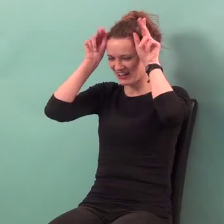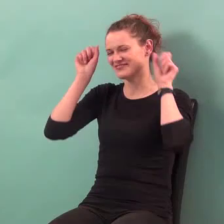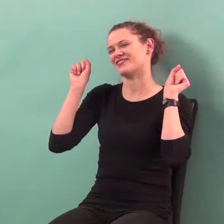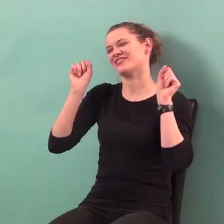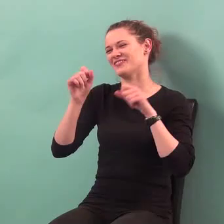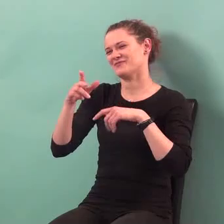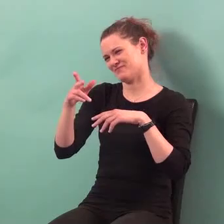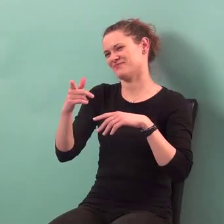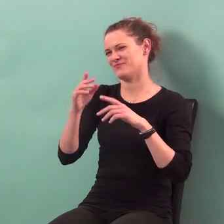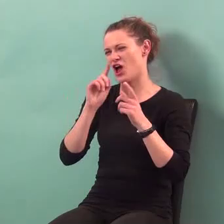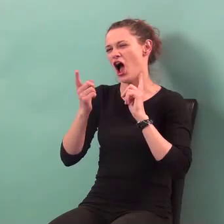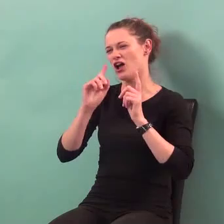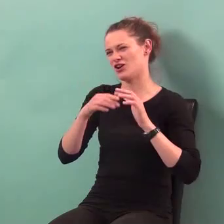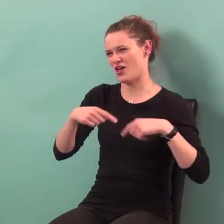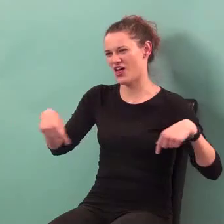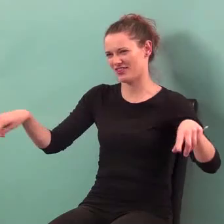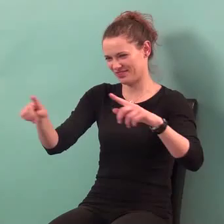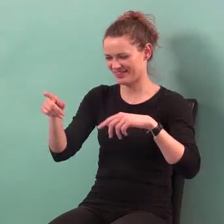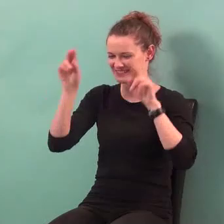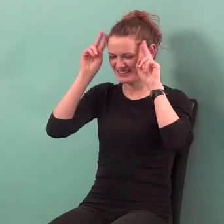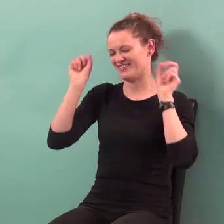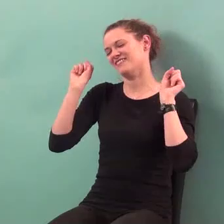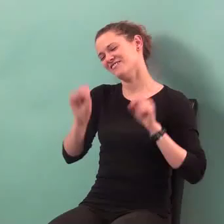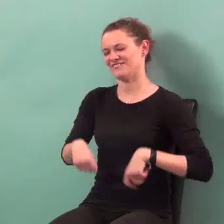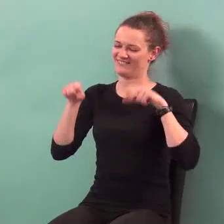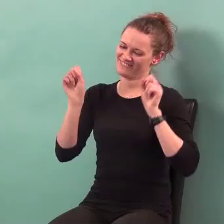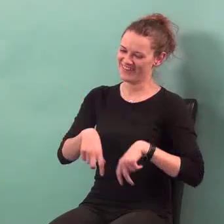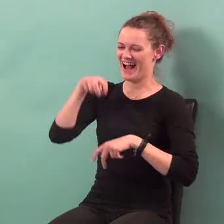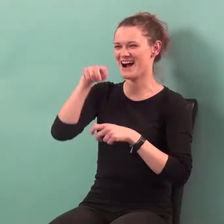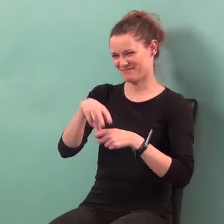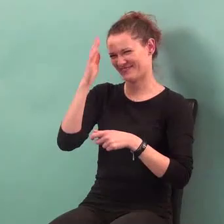No, w ogrodzie zając skacze, wiesz, jak to zające.